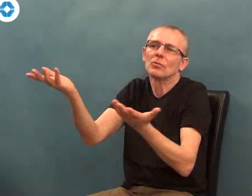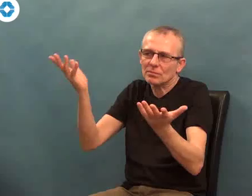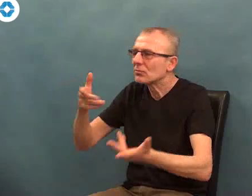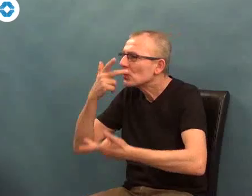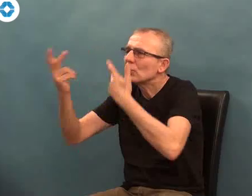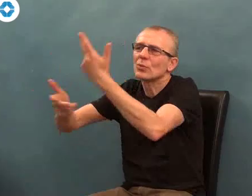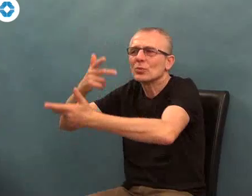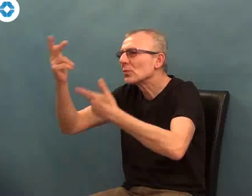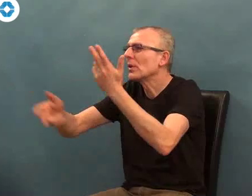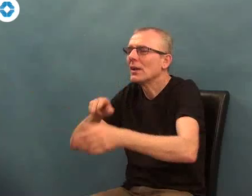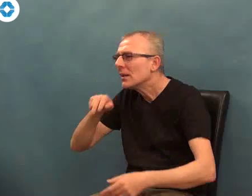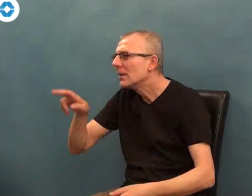Szukali, szukali, chodzili.